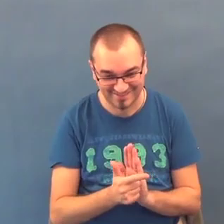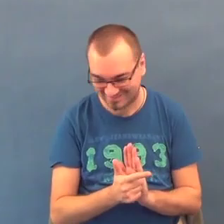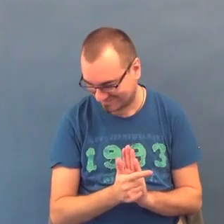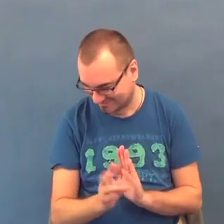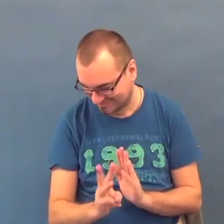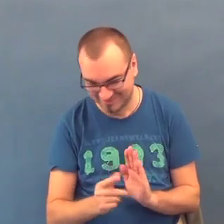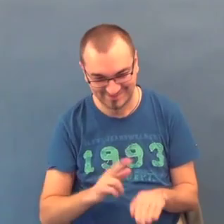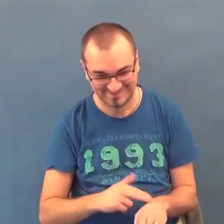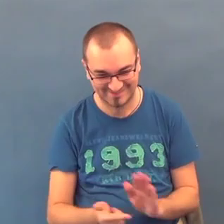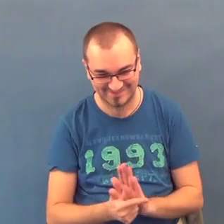We wtorek o godzinie siedemnastej.